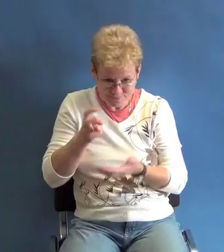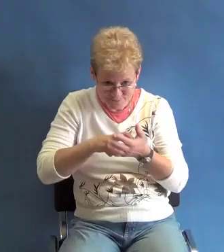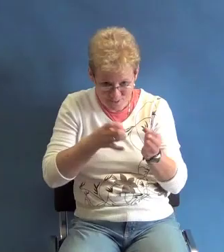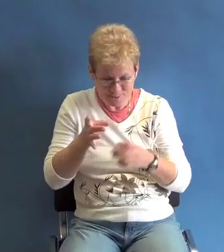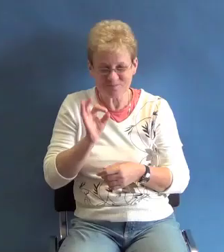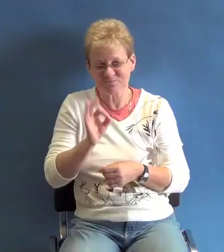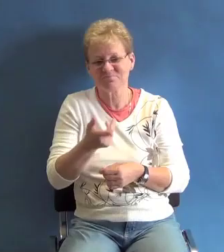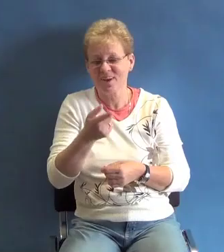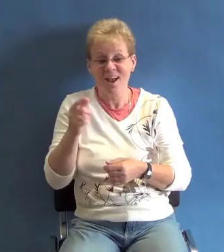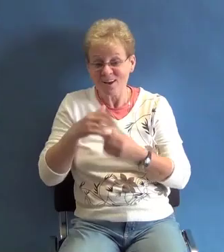Wstajesz od razu?